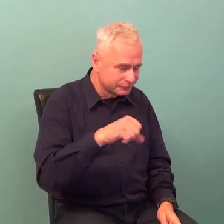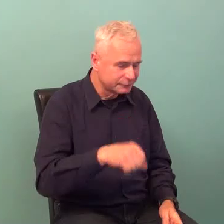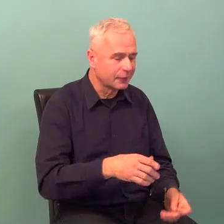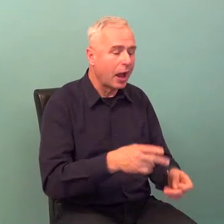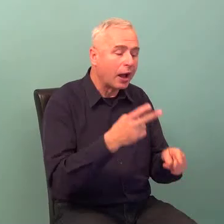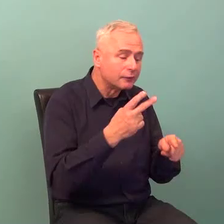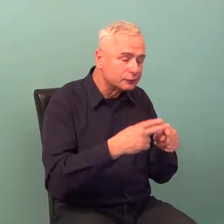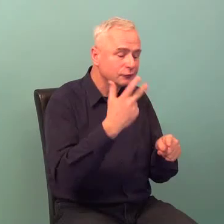Dwudziestego trzeciego.